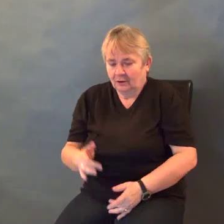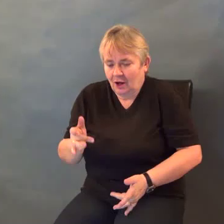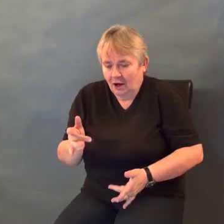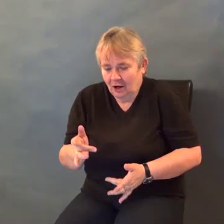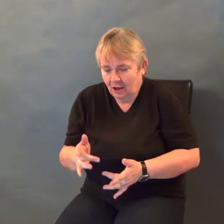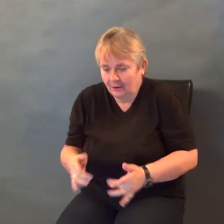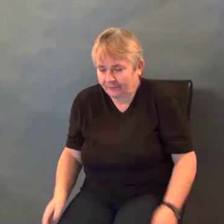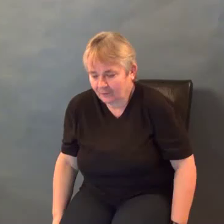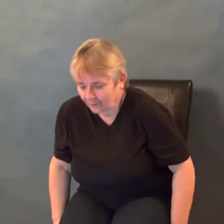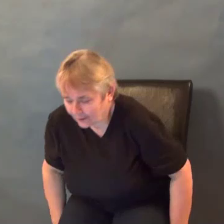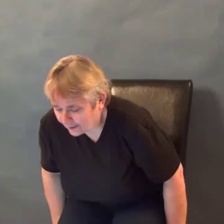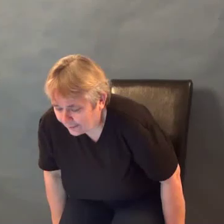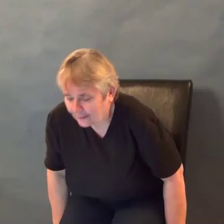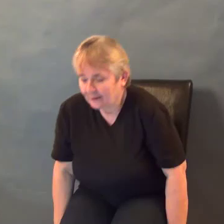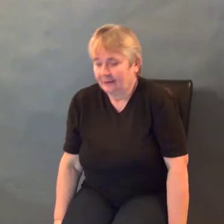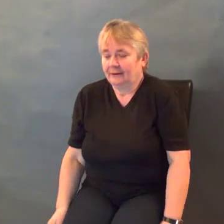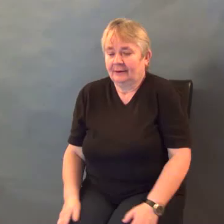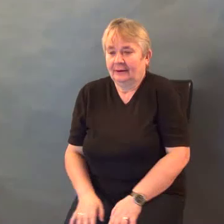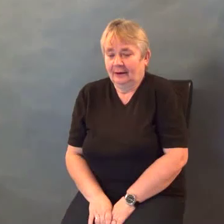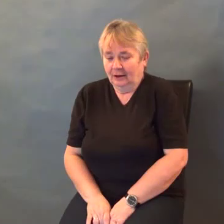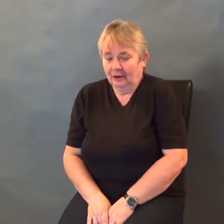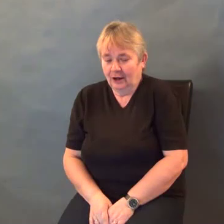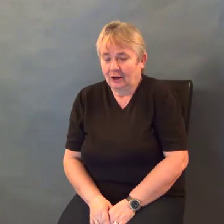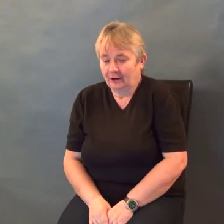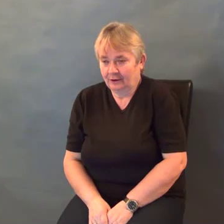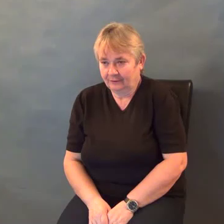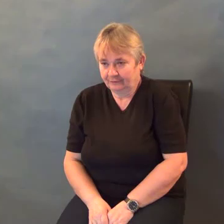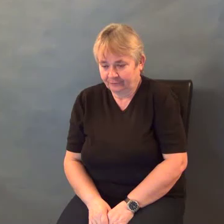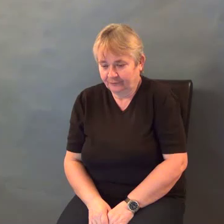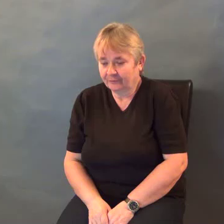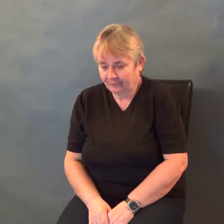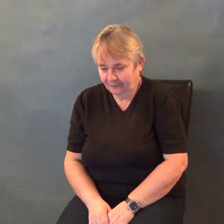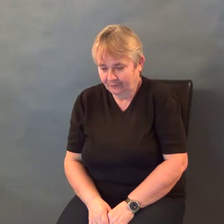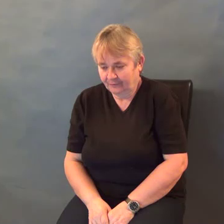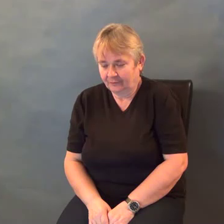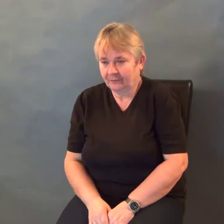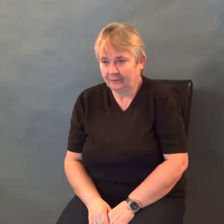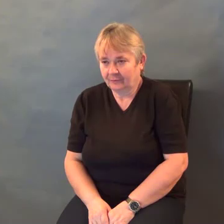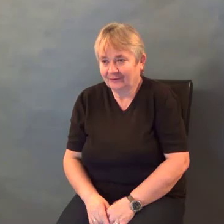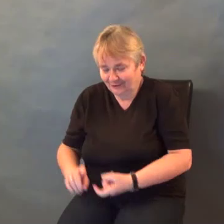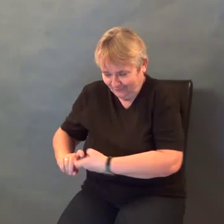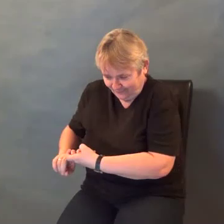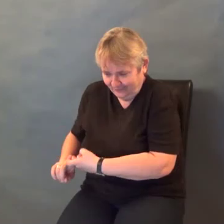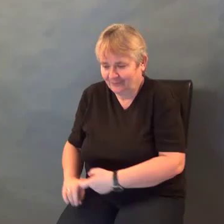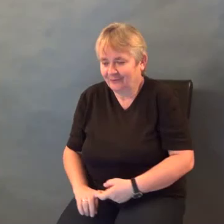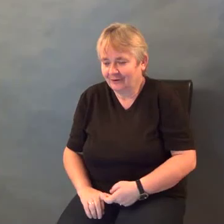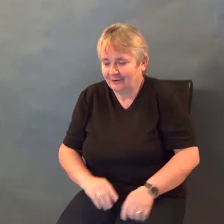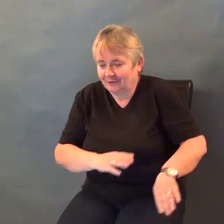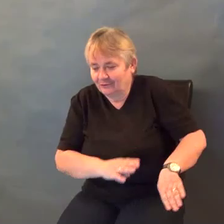Rower z przyczepą.